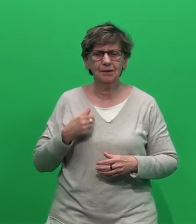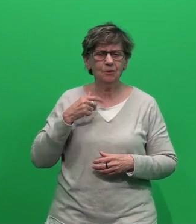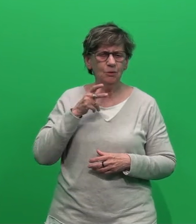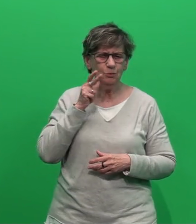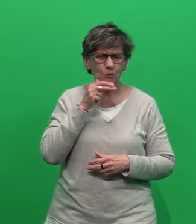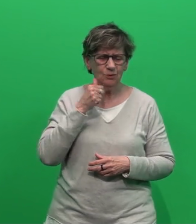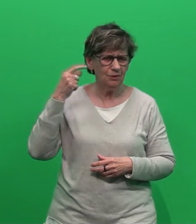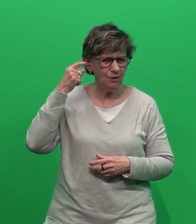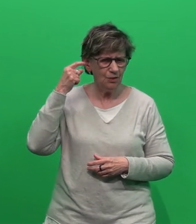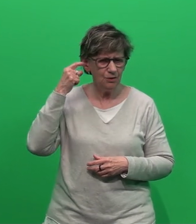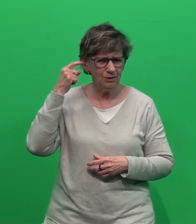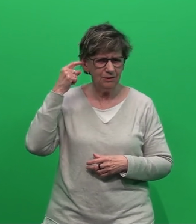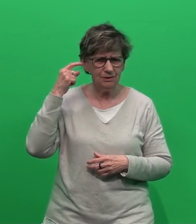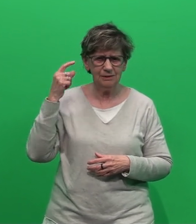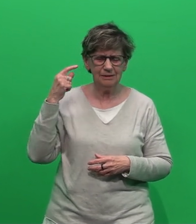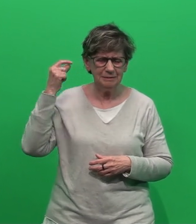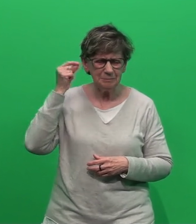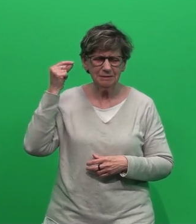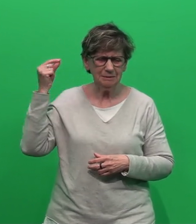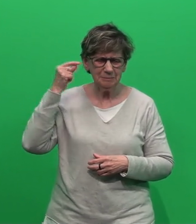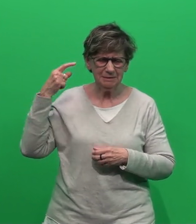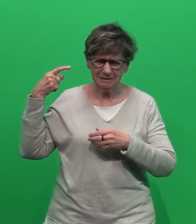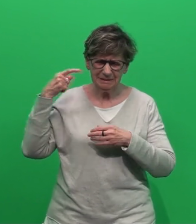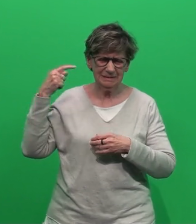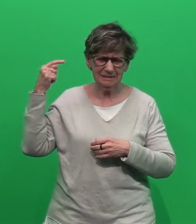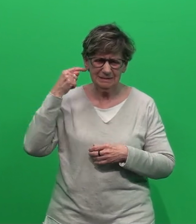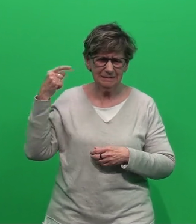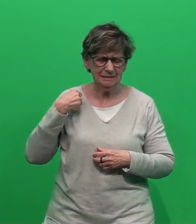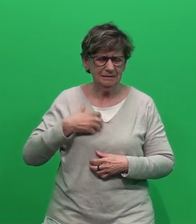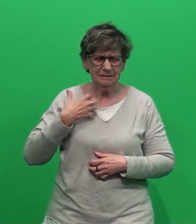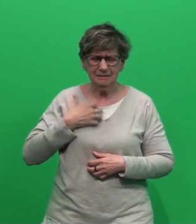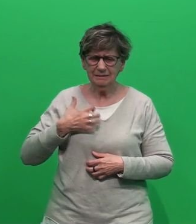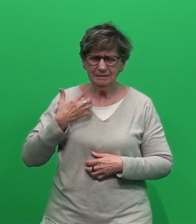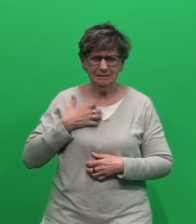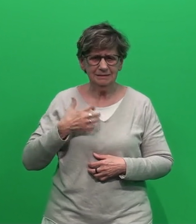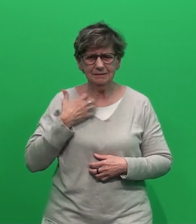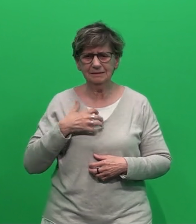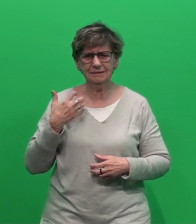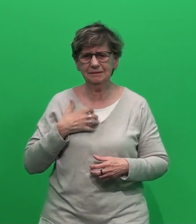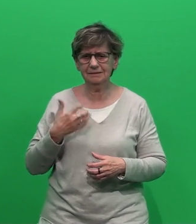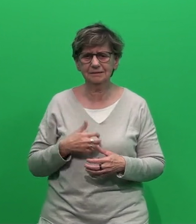Em fa mal l'orella, noto punxades dins i sons que em molesten.